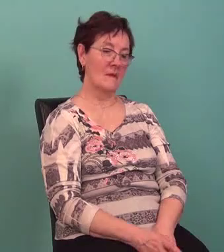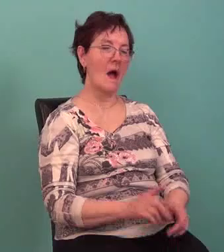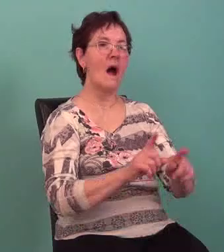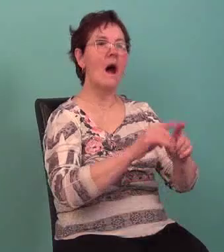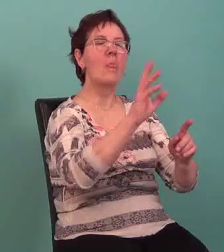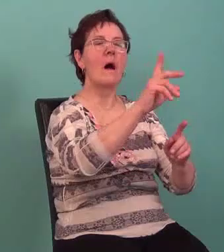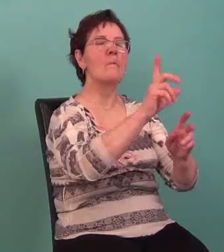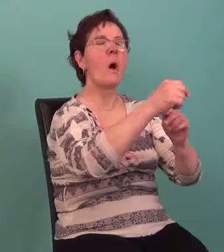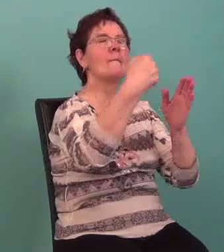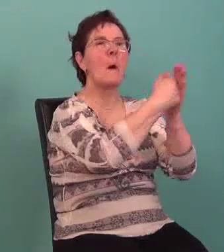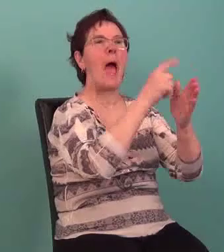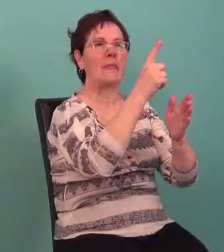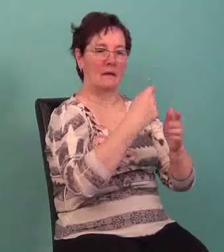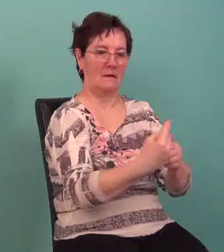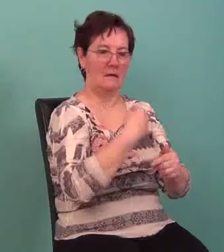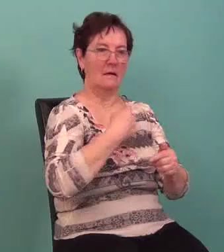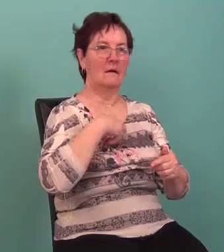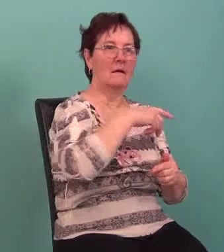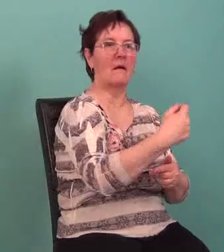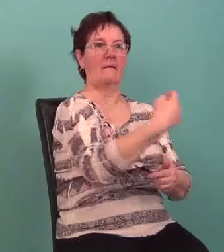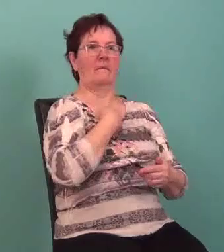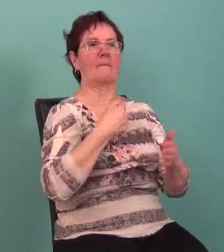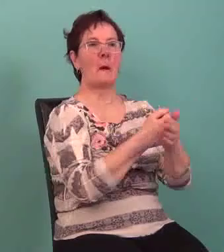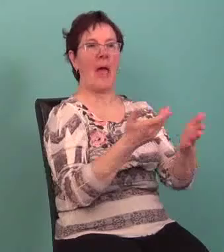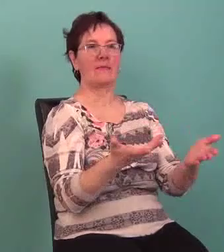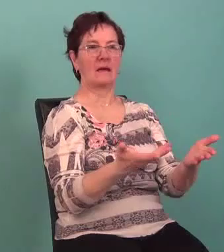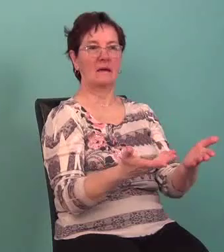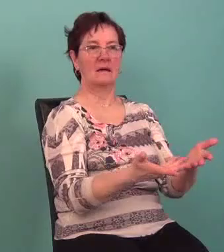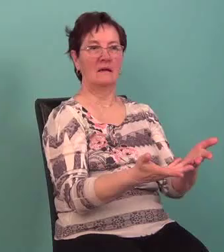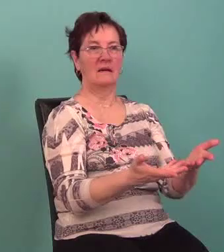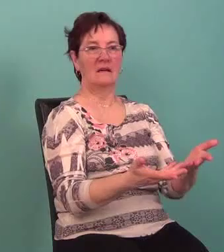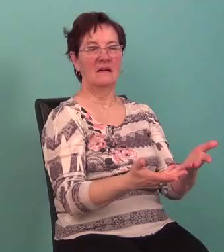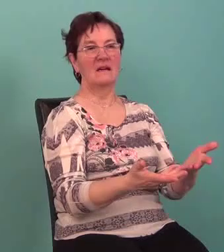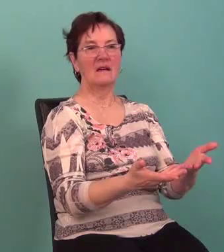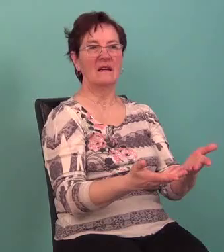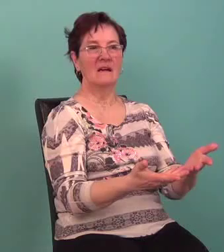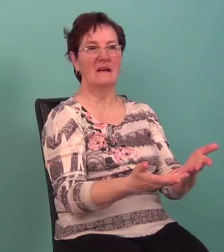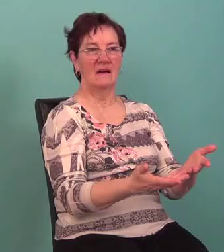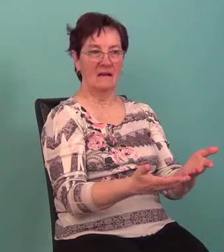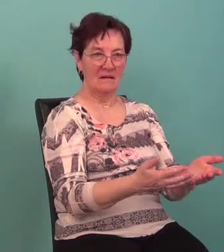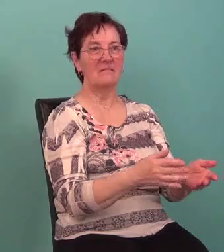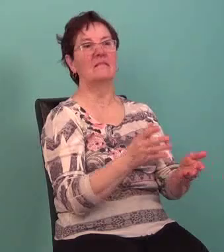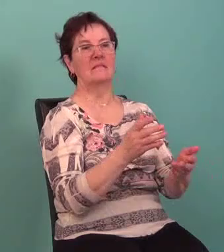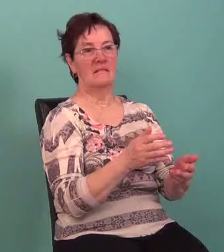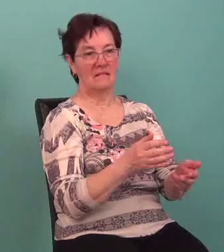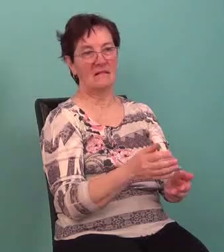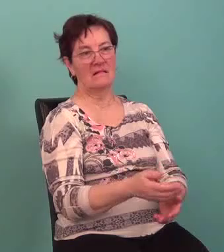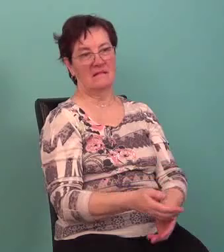Nie, bo tu chodzi o to, że jak ja wejdę na jezdnię, to samochód może mnie potrącić i będzie wypadek.